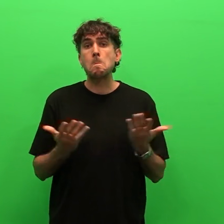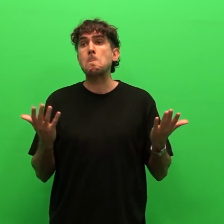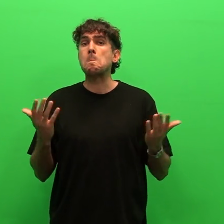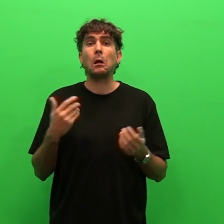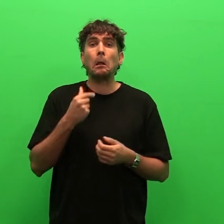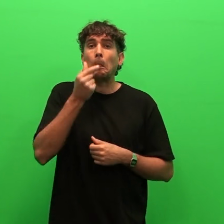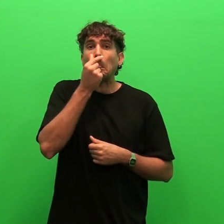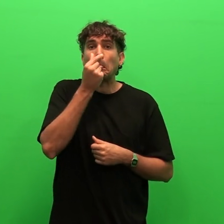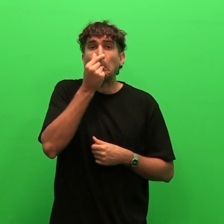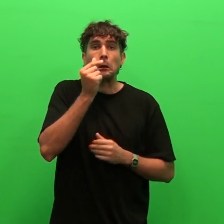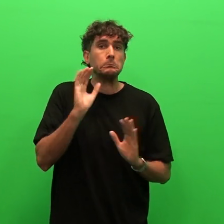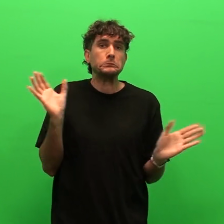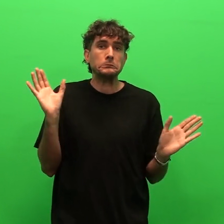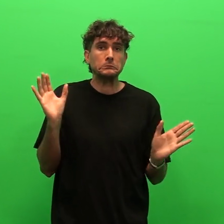Estic una mica constipat només, ja està.